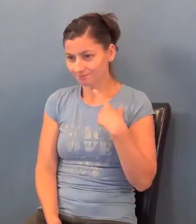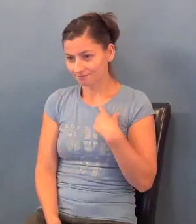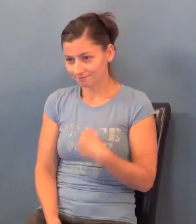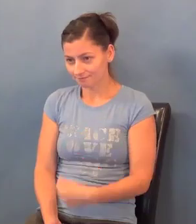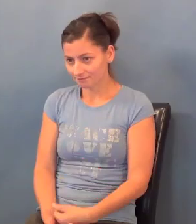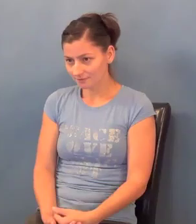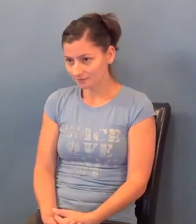Aha.